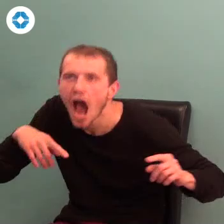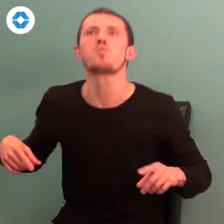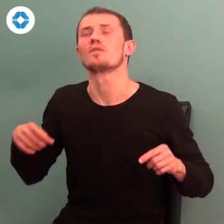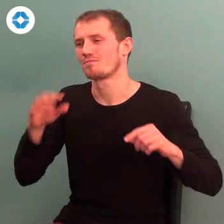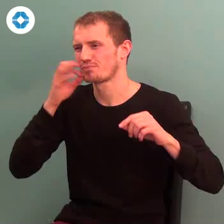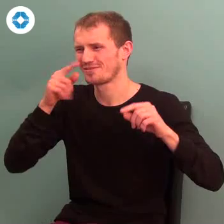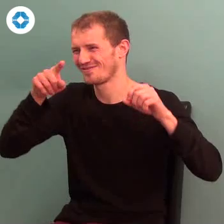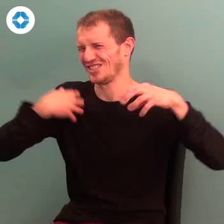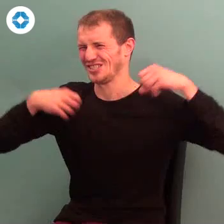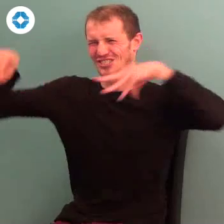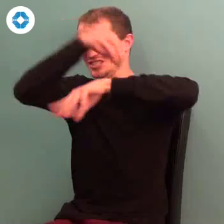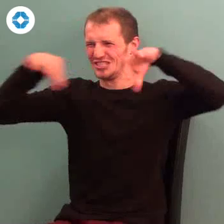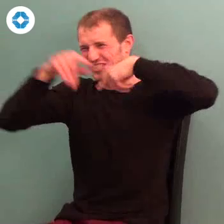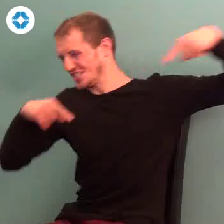Rozzłoszczone osy całą chmarą latają nad nim.